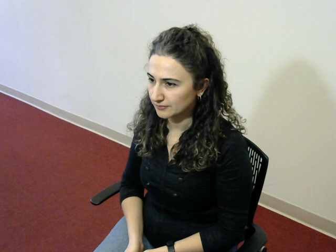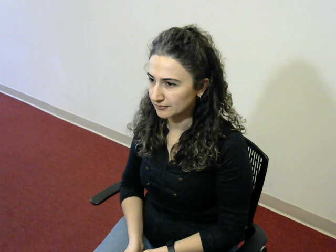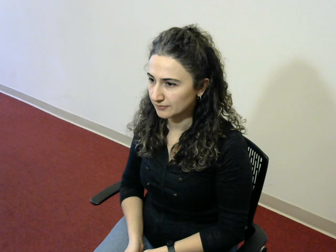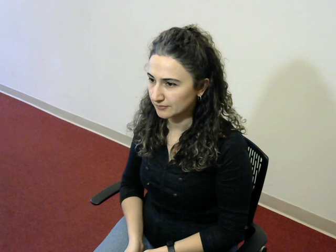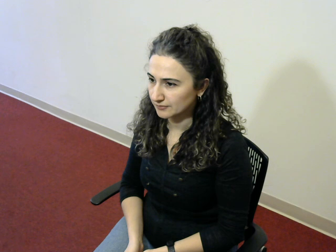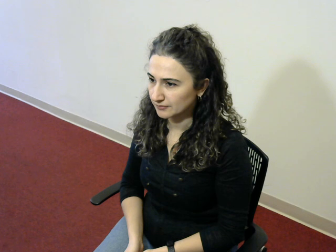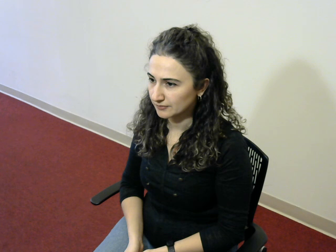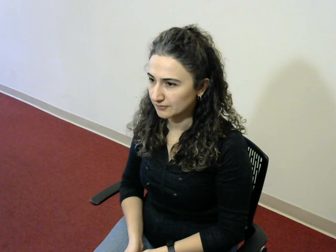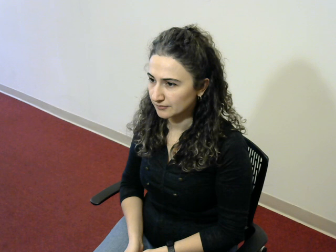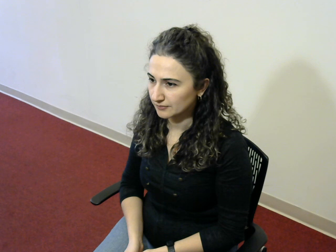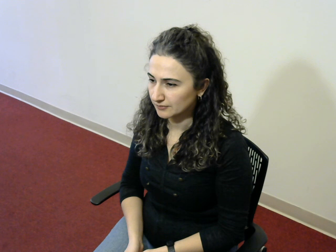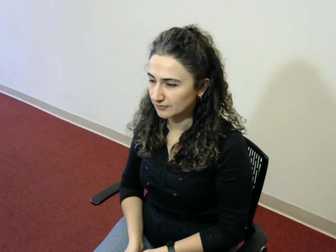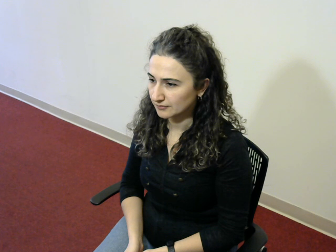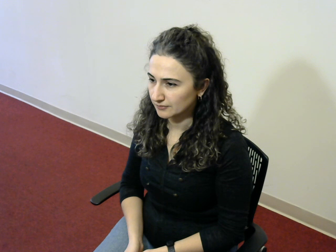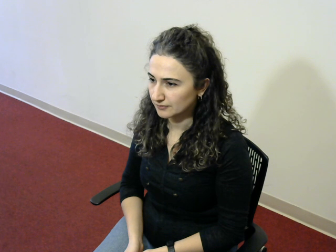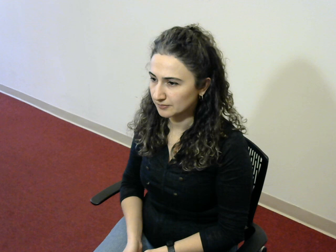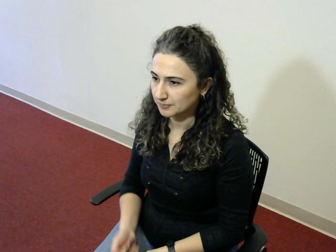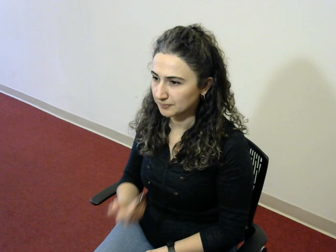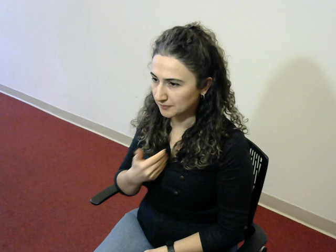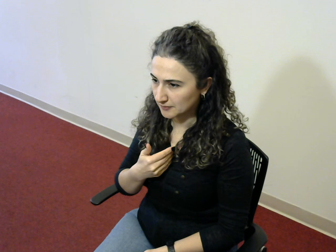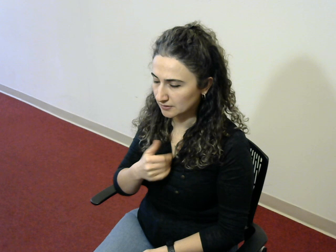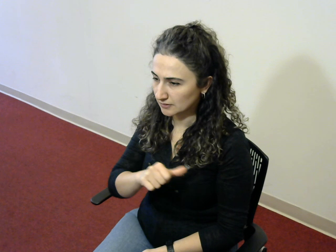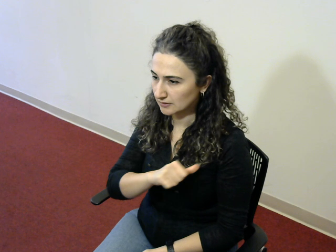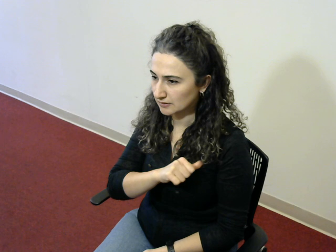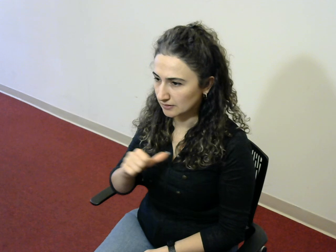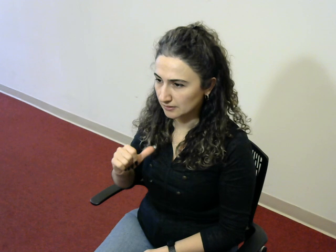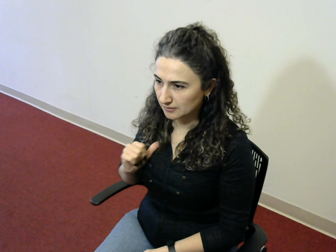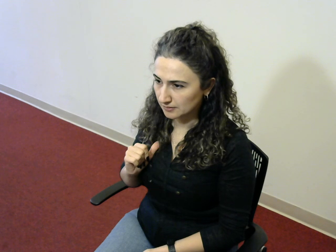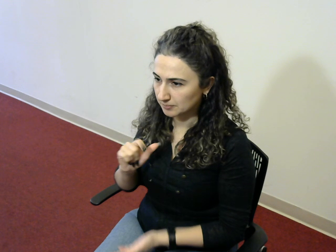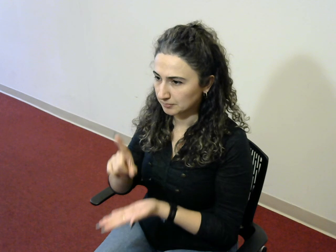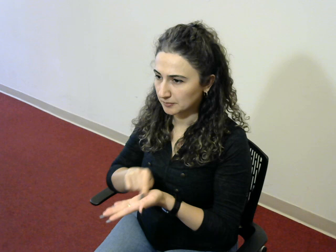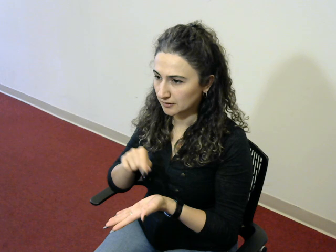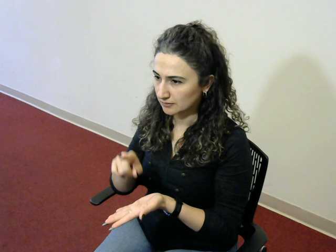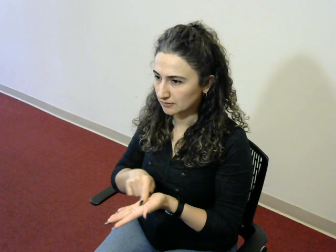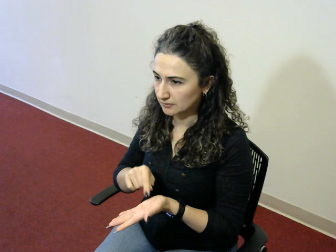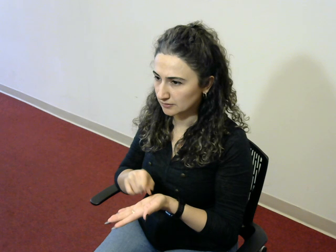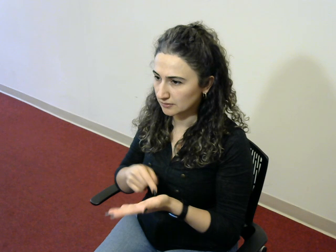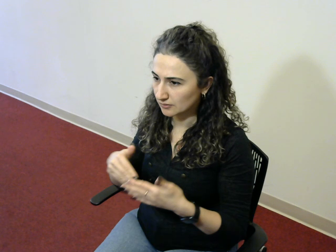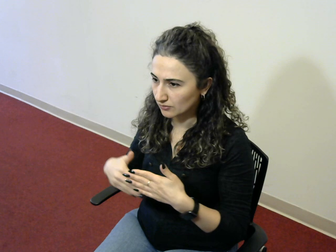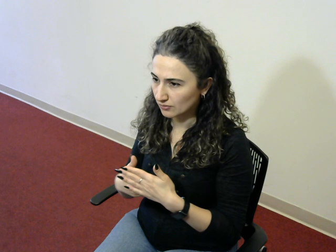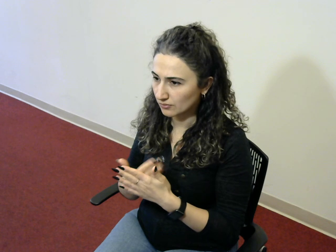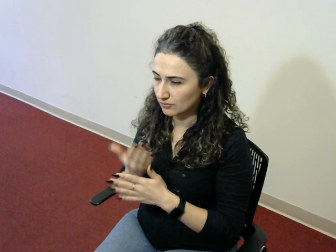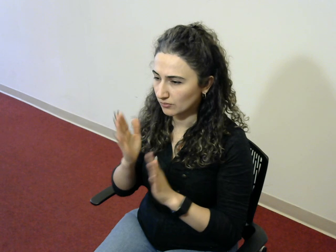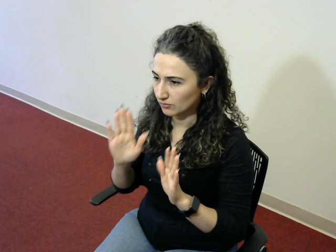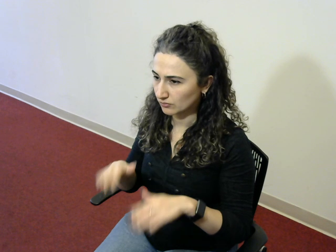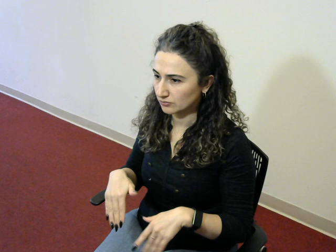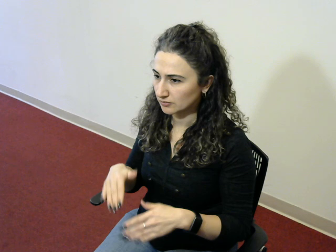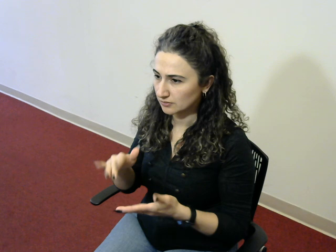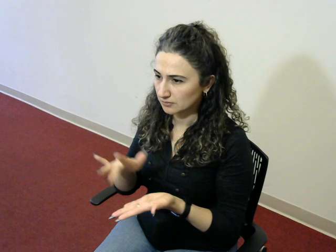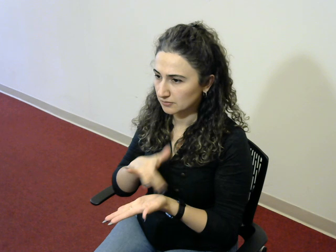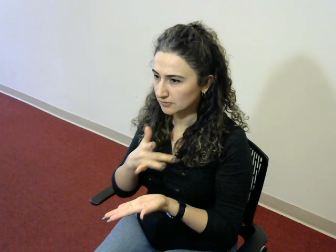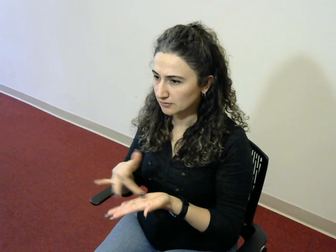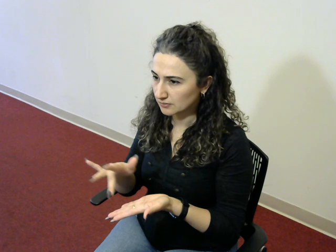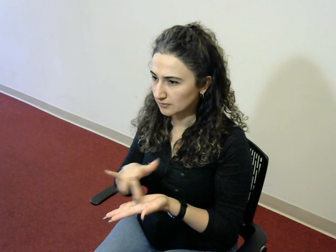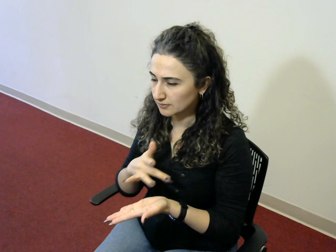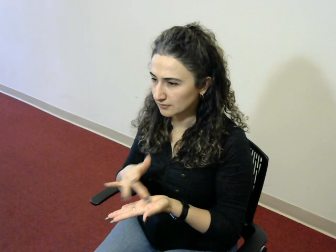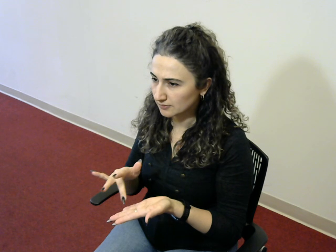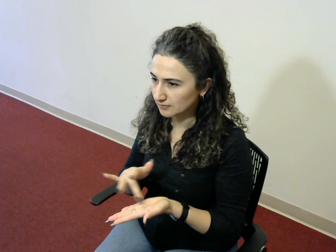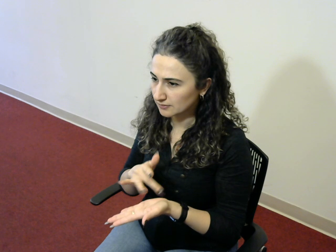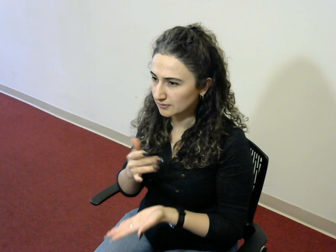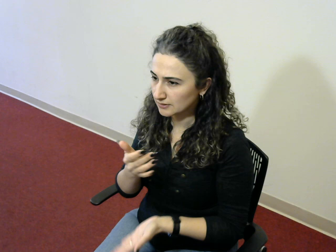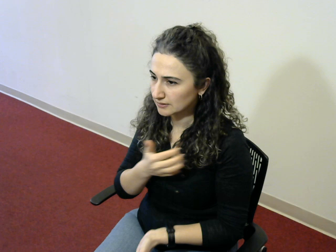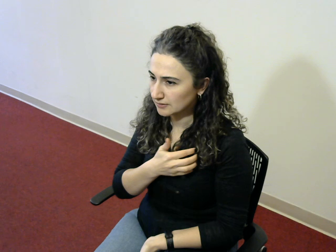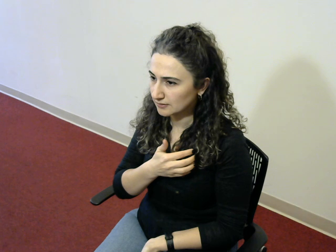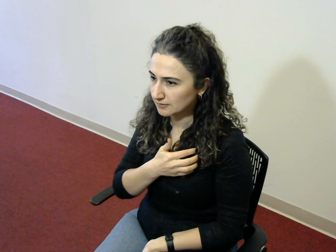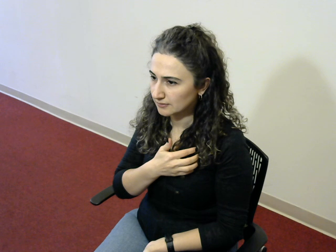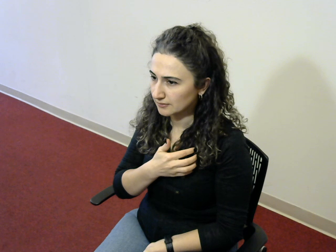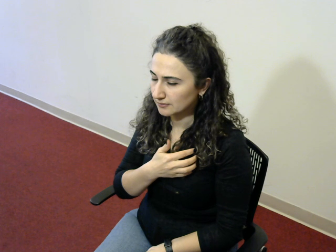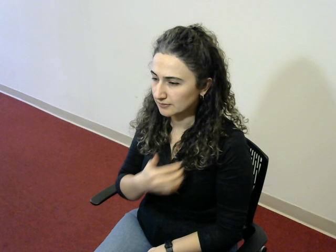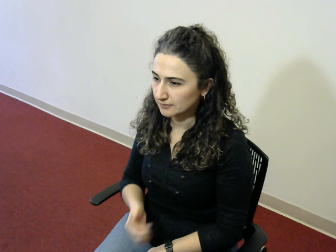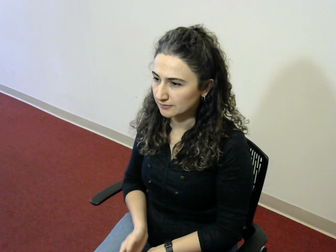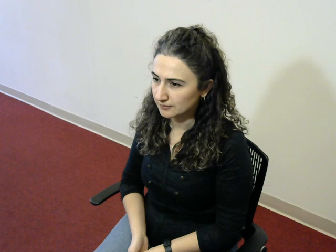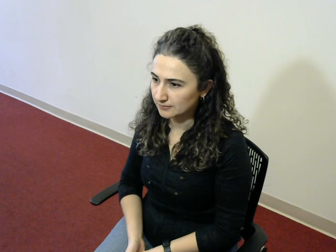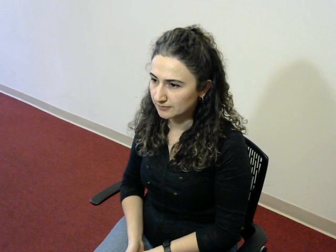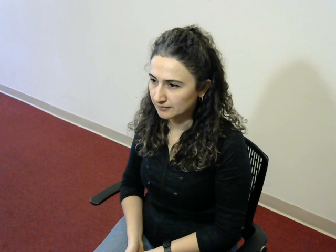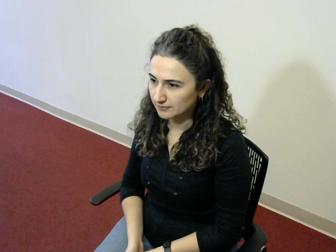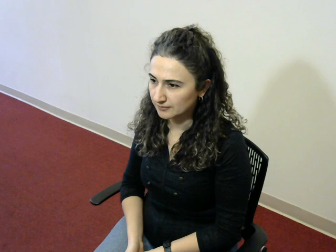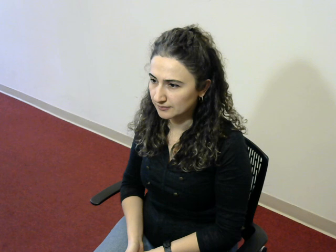Mən öz pensiyamı yenidən hesablatdırmaq istəyirəm